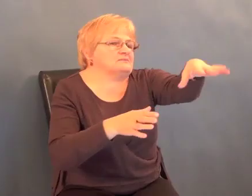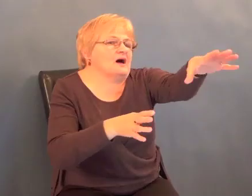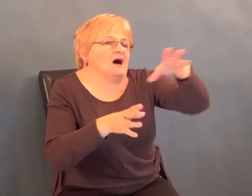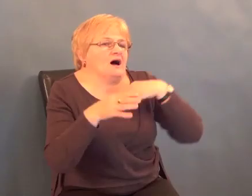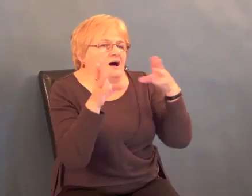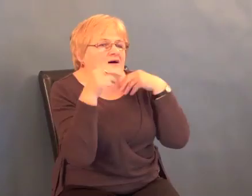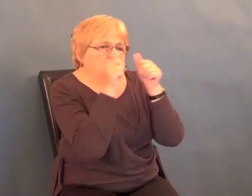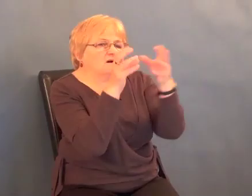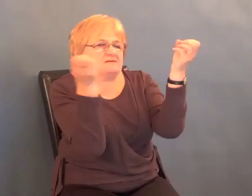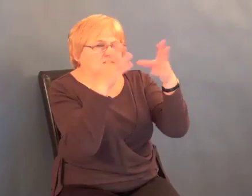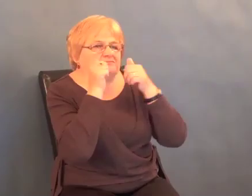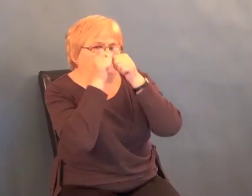Razem pójdziemy do kina.